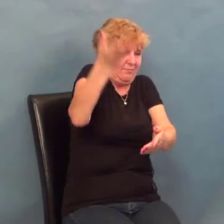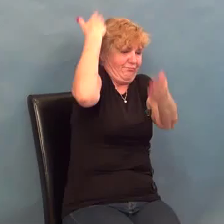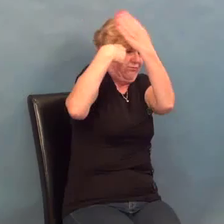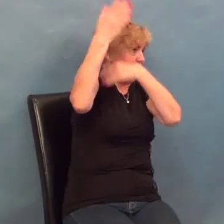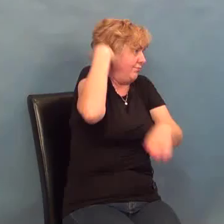Stary.